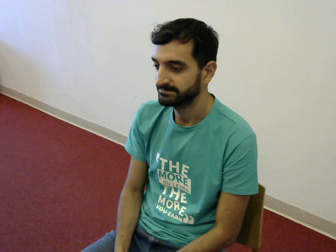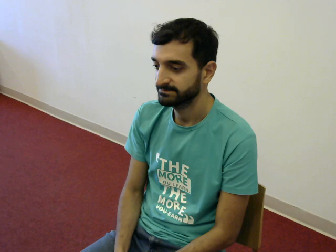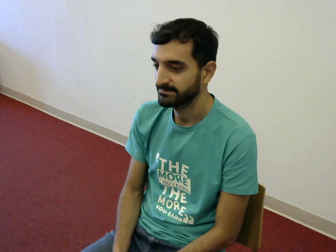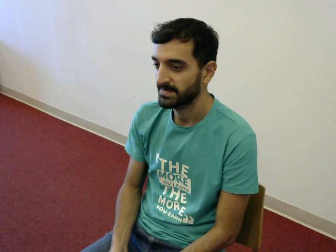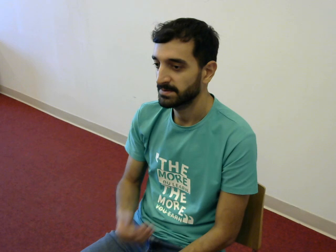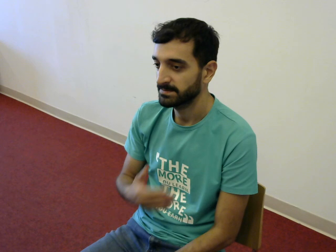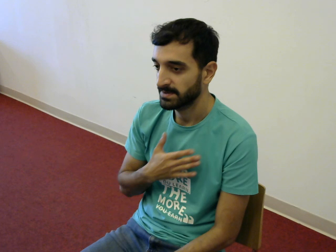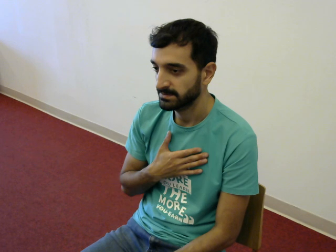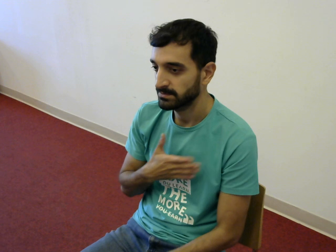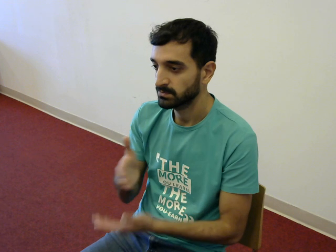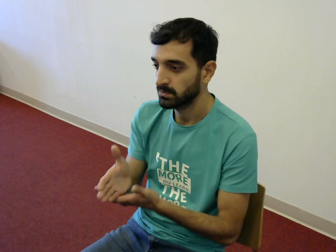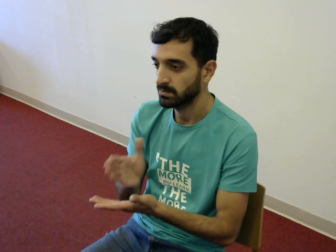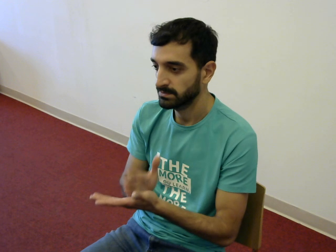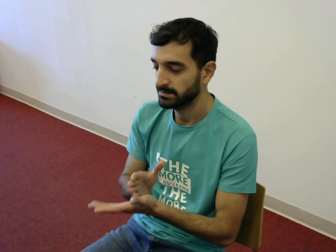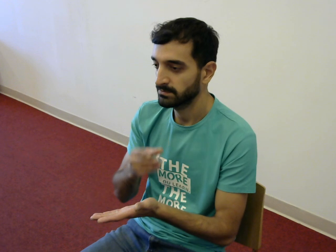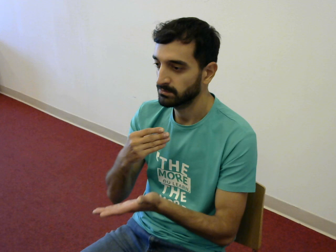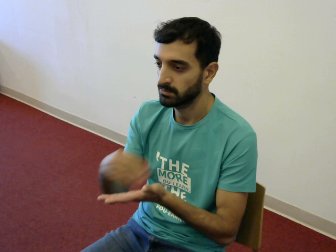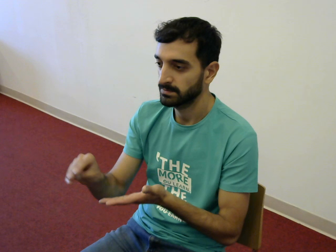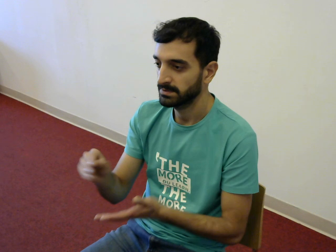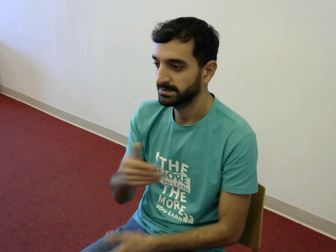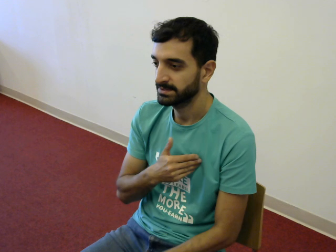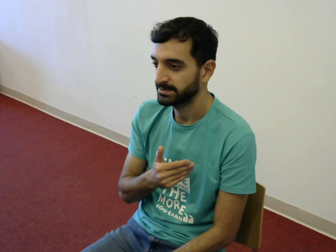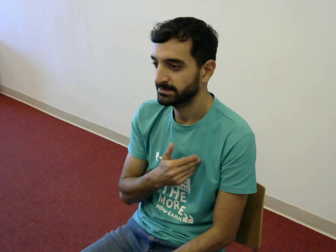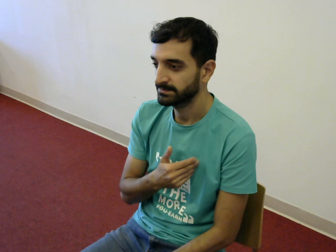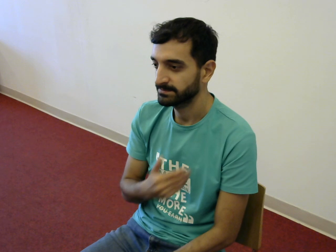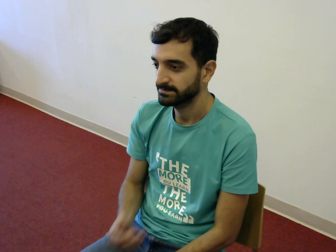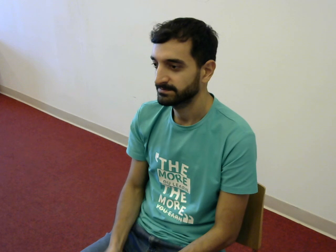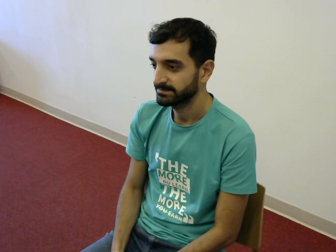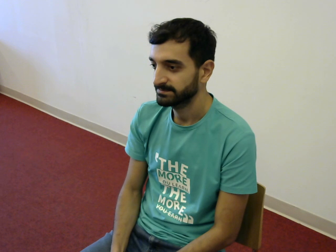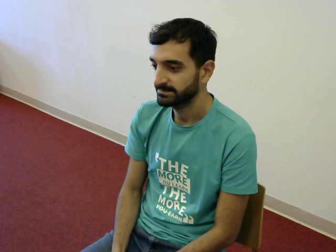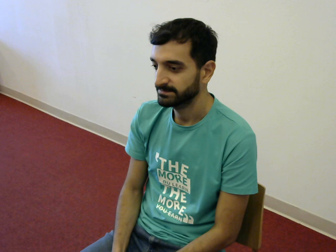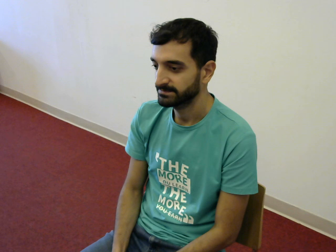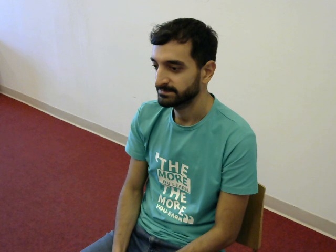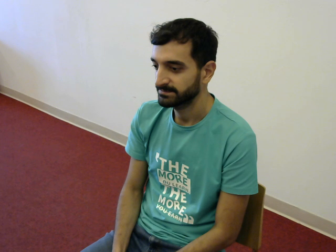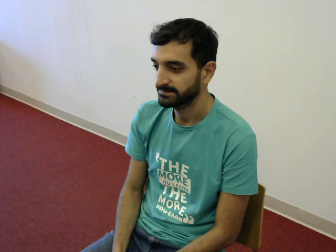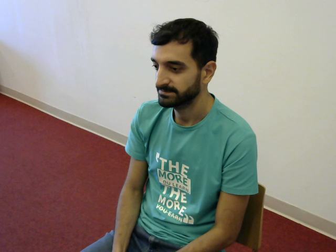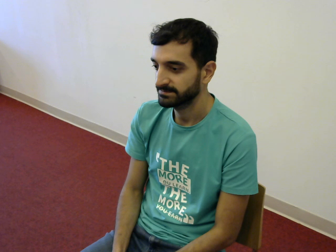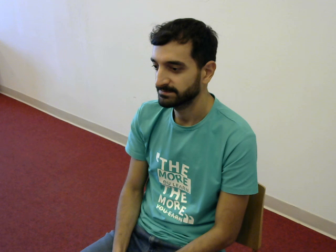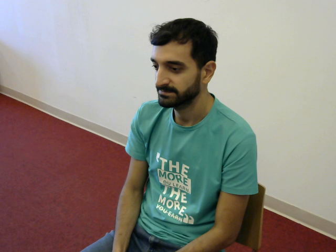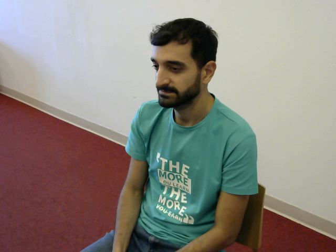Mən çörək almaq istəyirəm